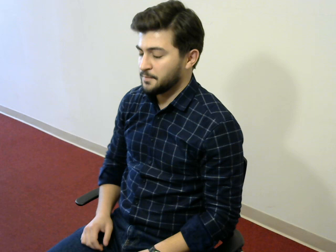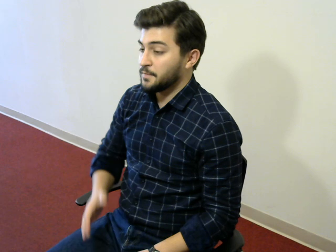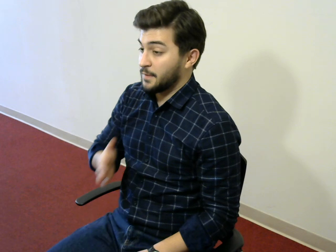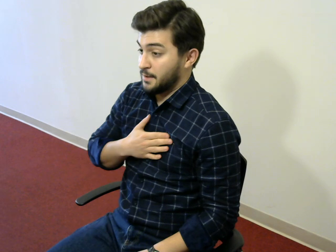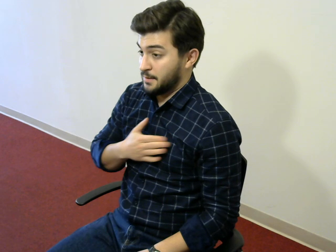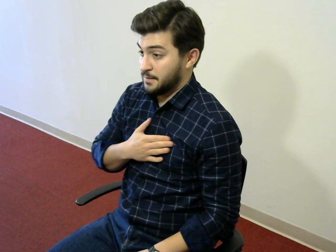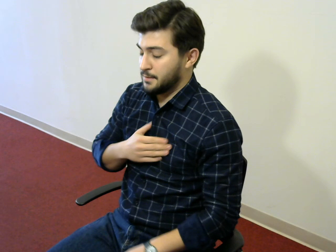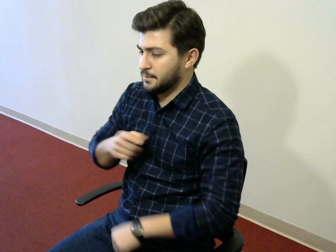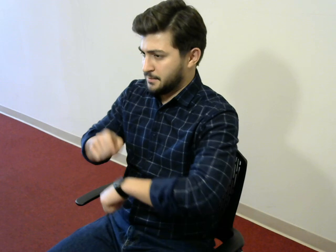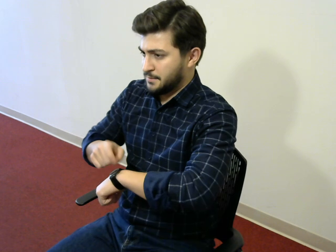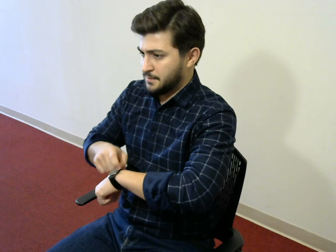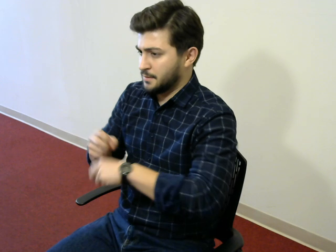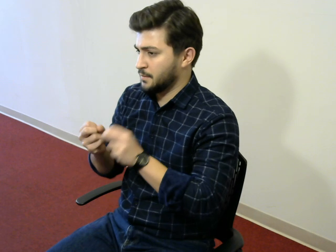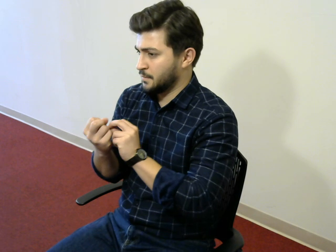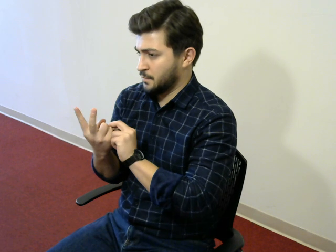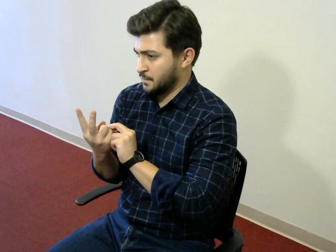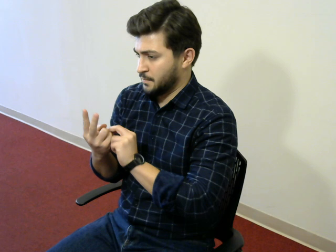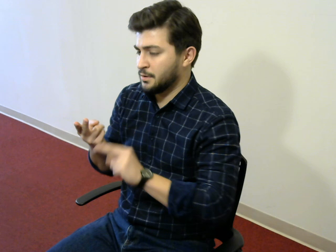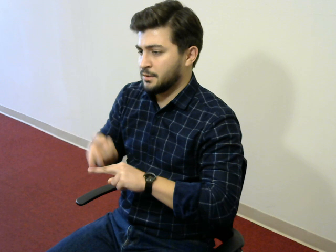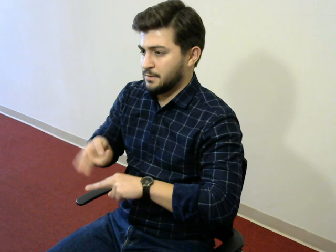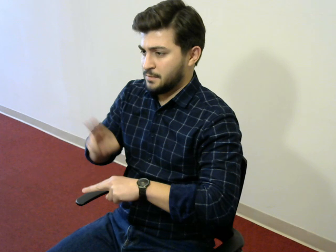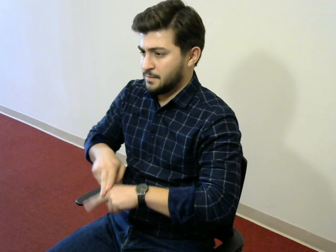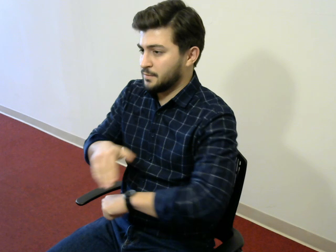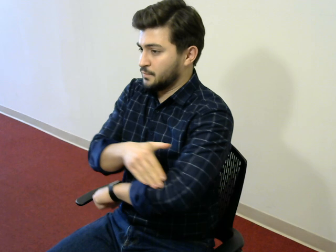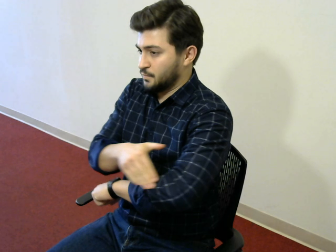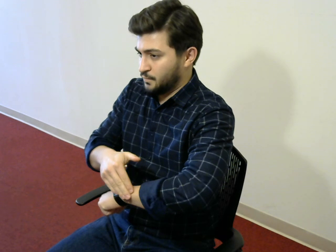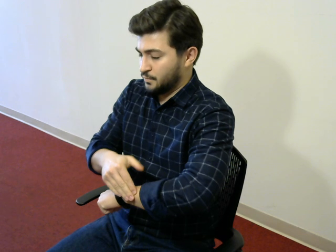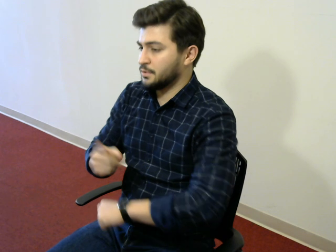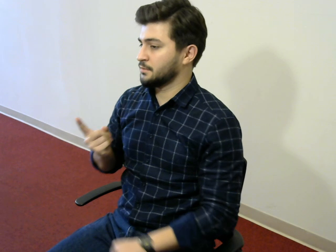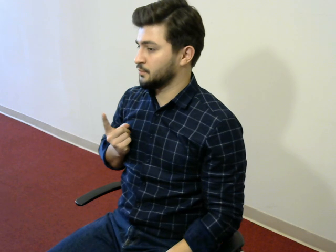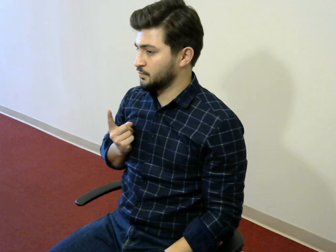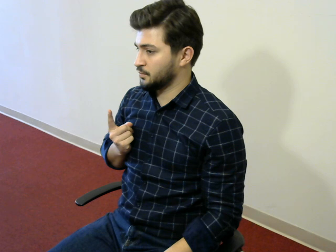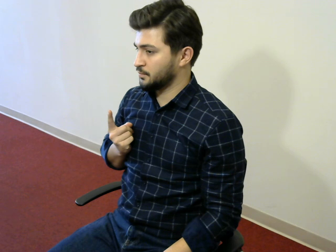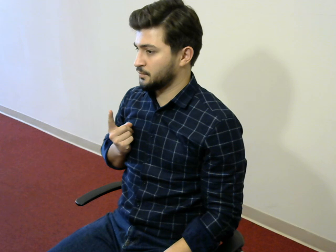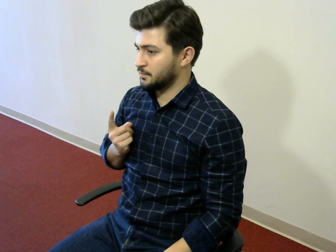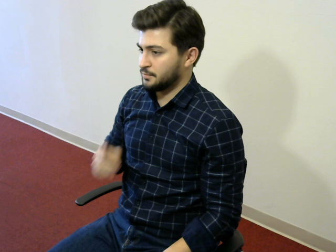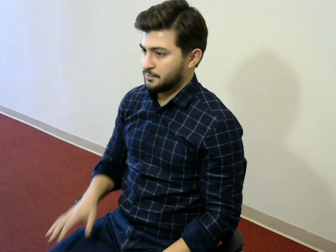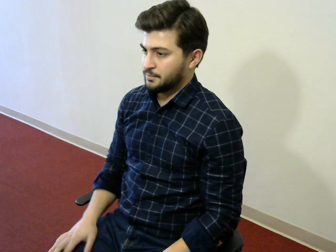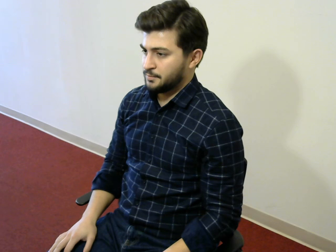Mən saat 12-də bu ünvanda olmalıyam